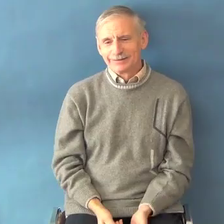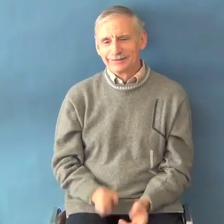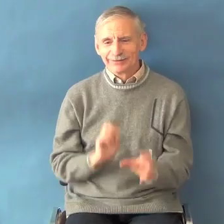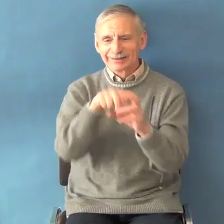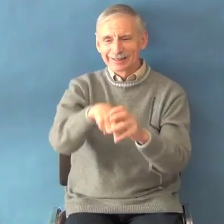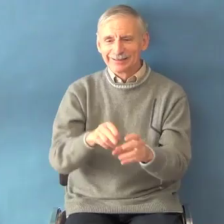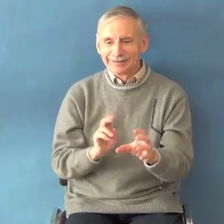Wsiadania.